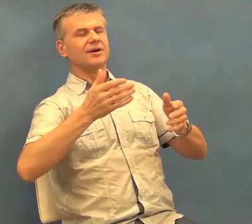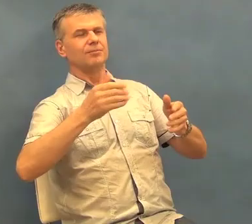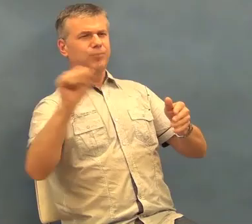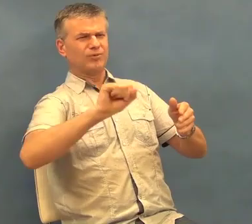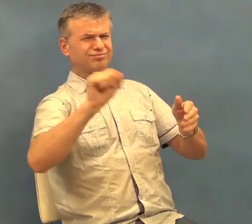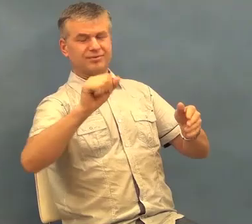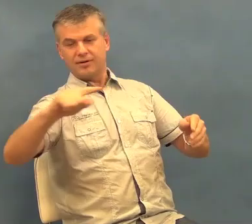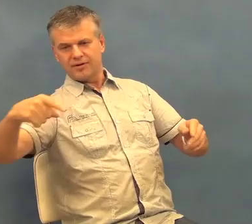Budzik dzwoni.